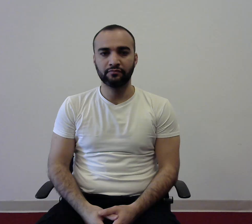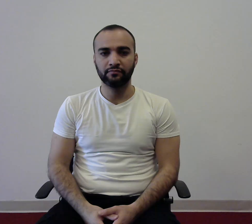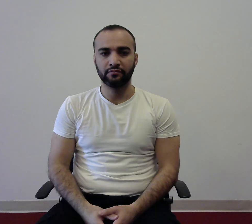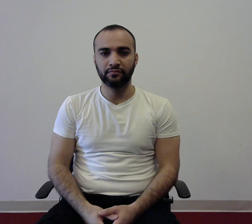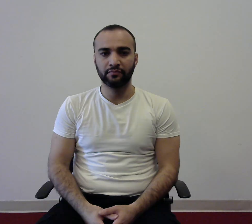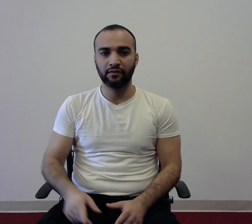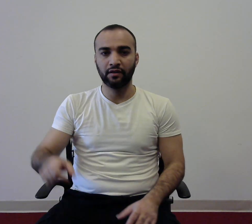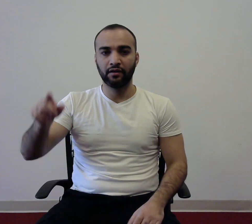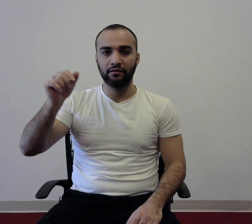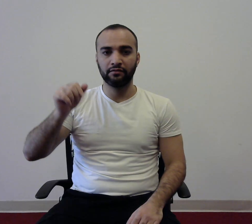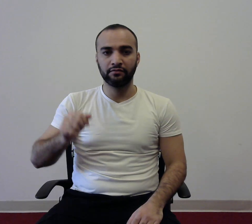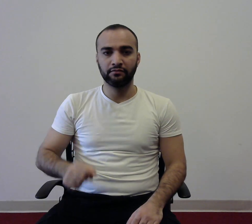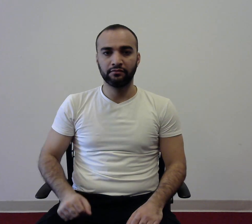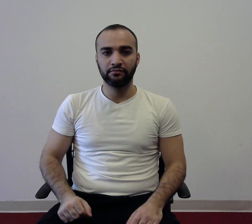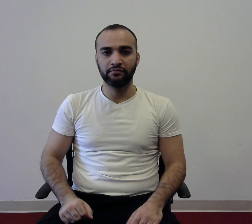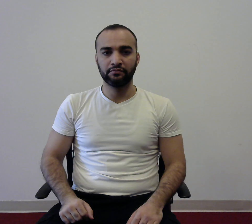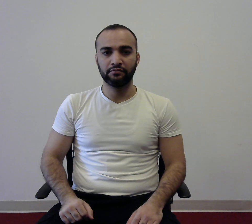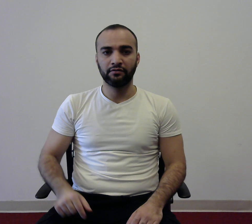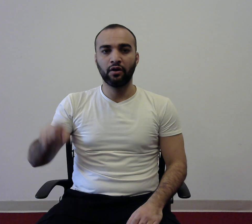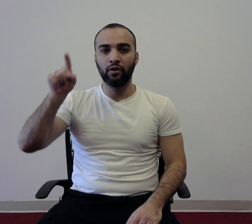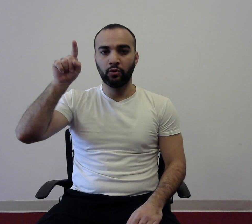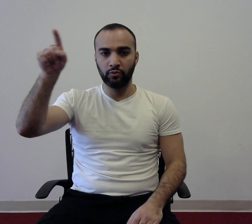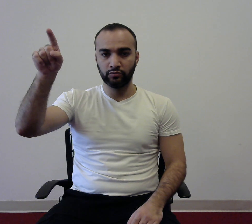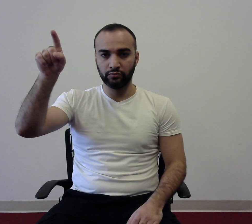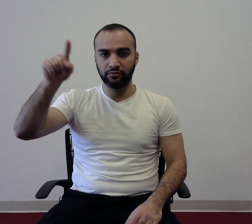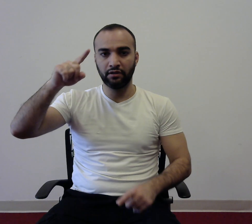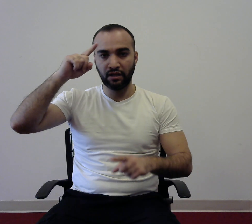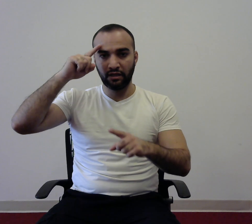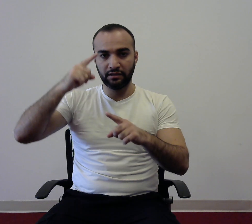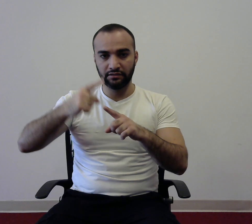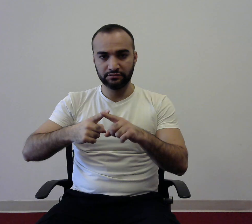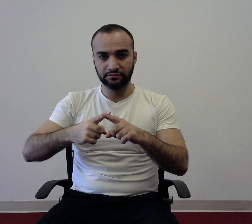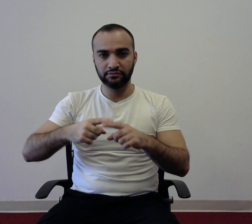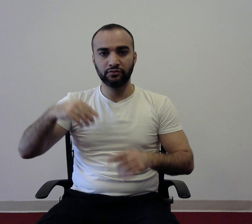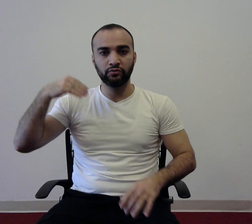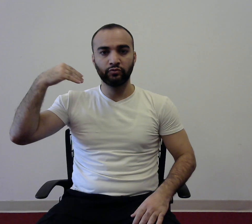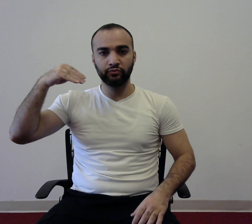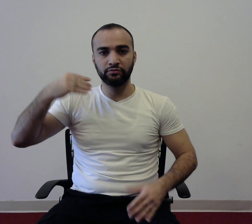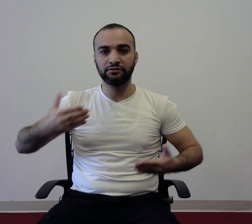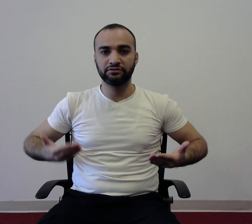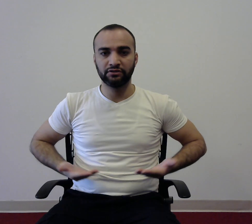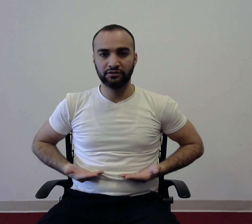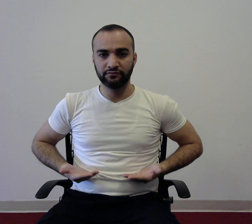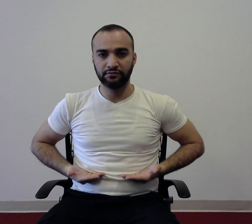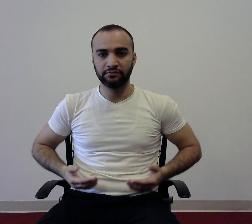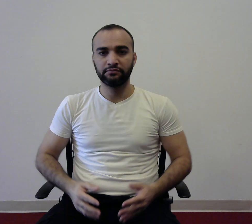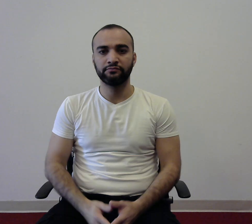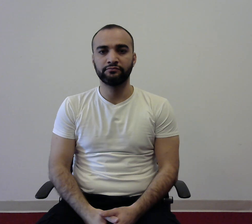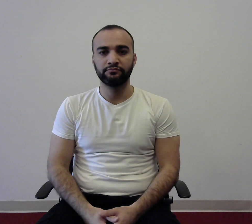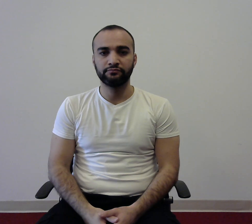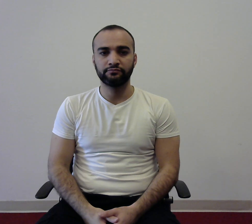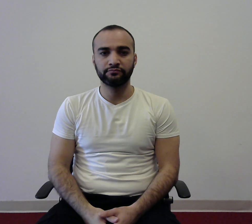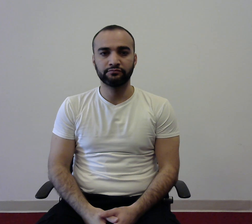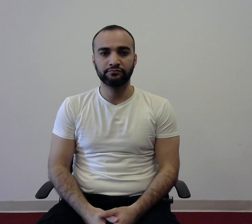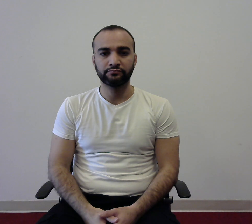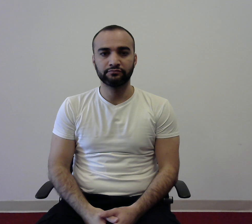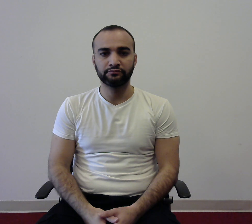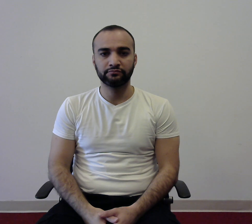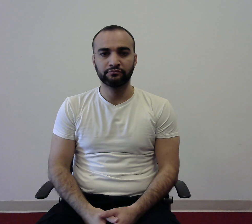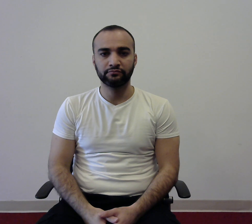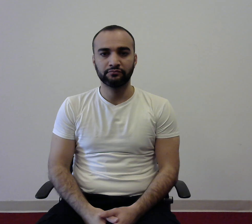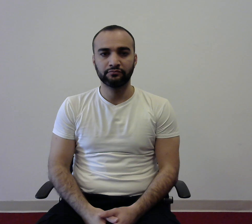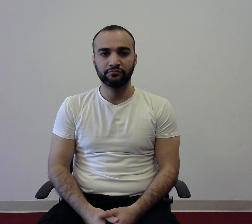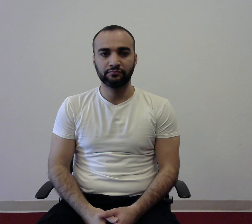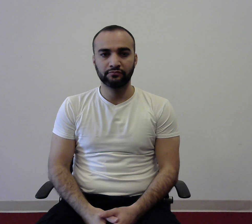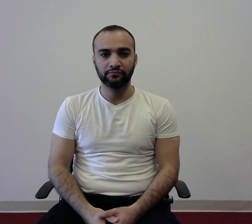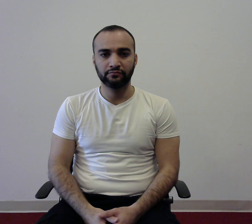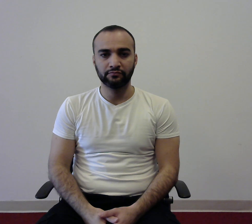Onun qardaşı Türkiyədə yaşayır